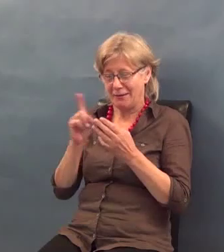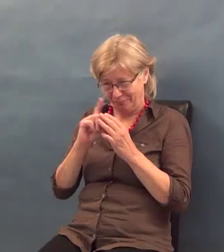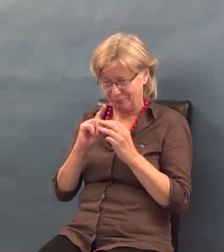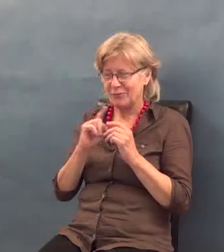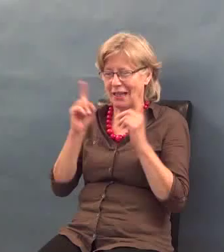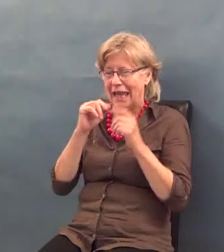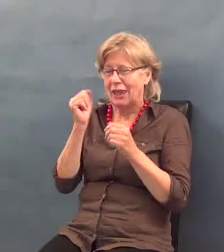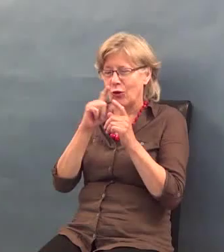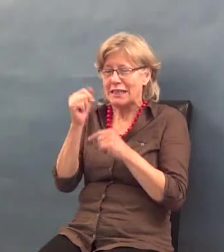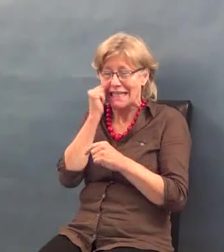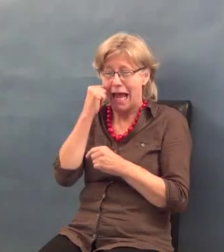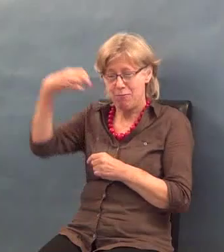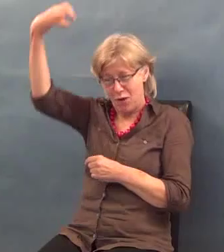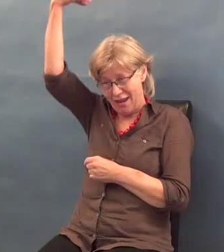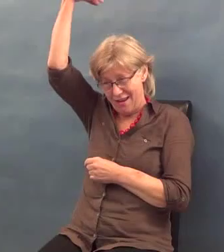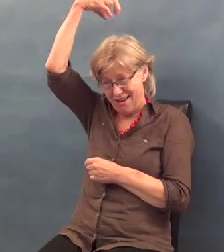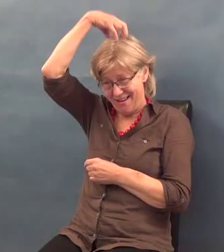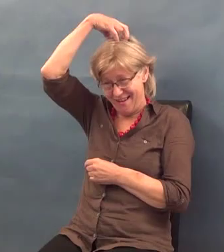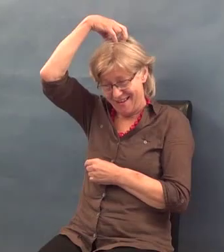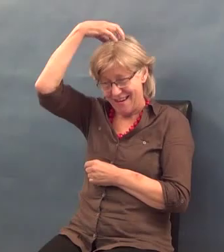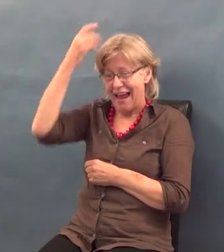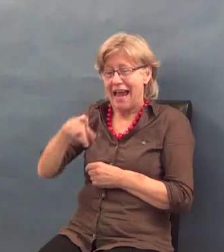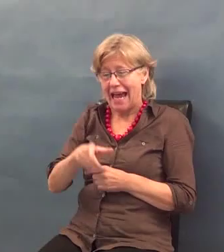Mysz ma jabłko na głowie.